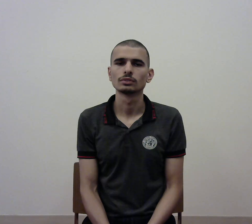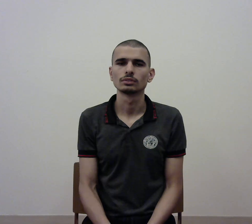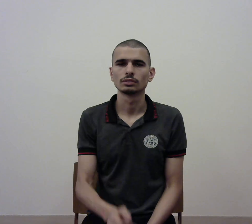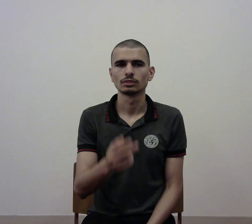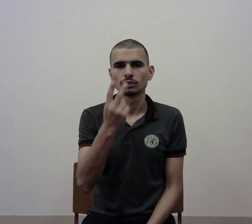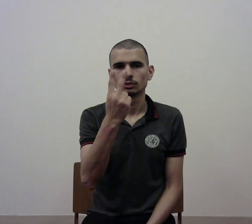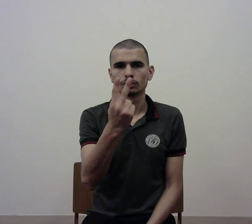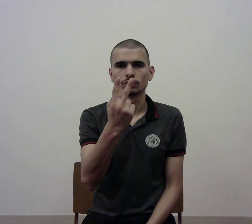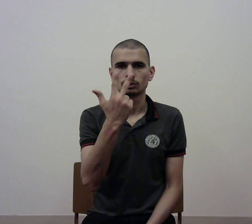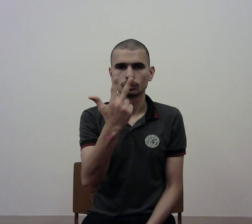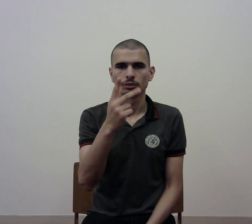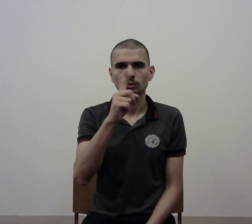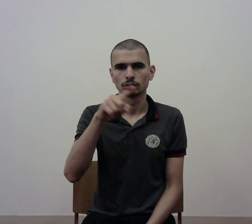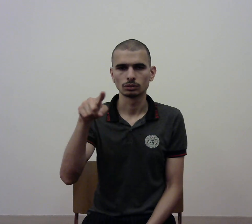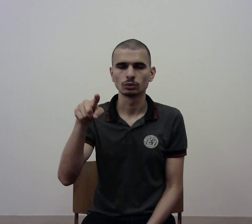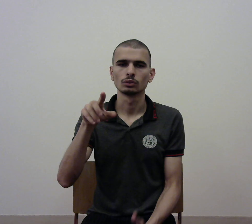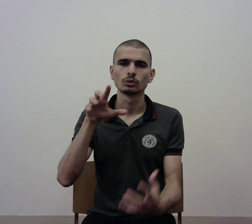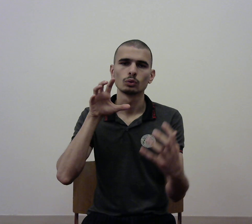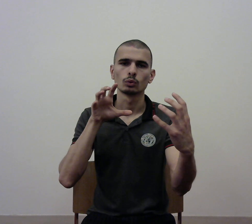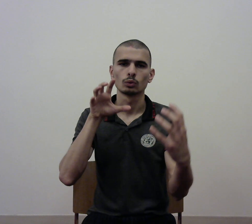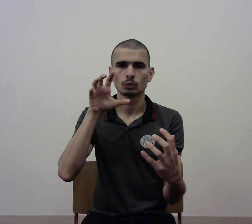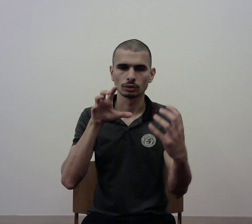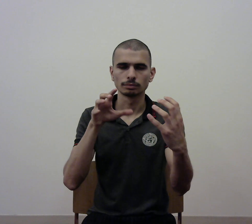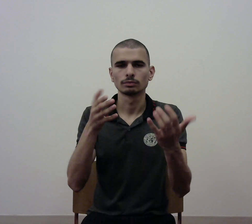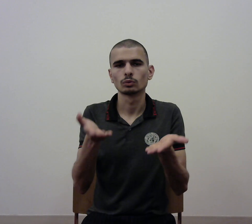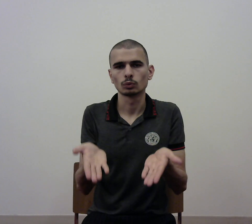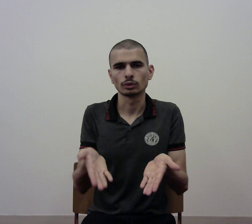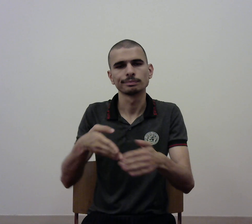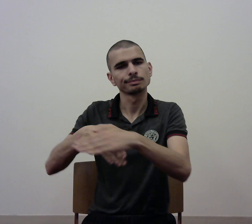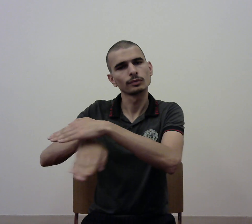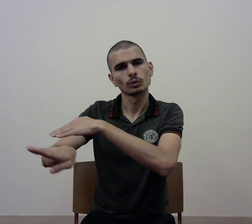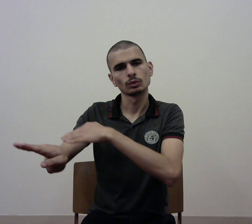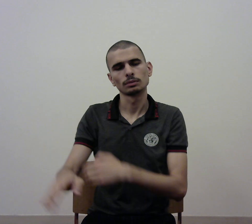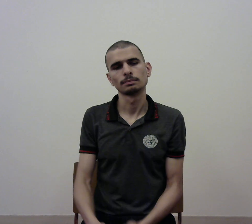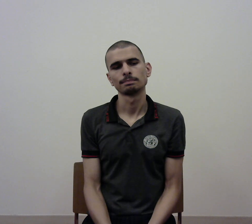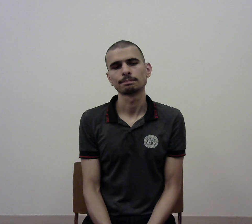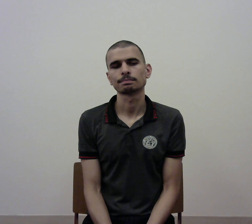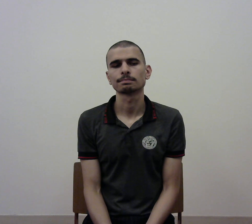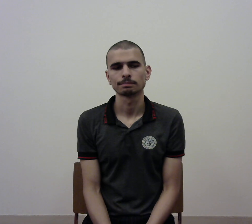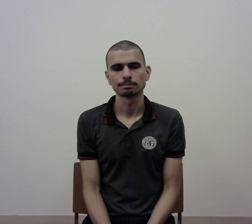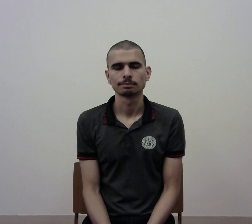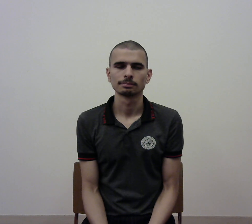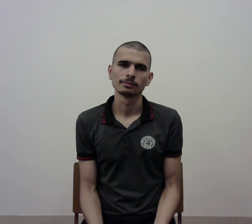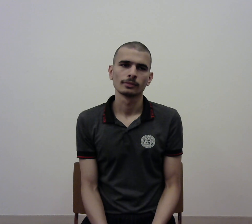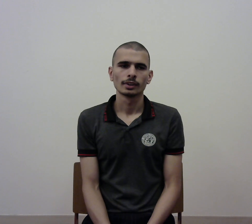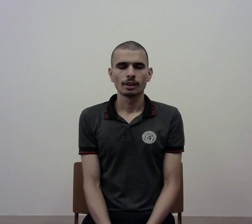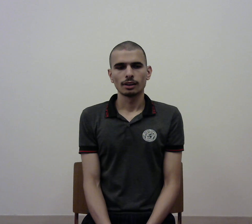23 saylı avtobus burdan keçir?